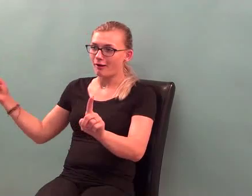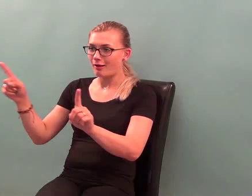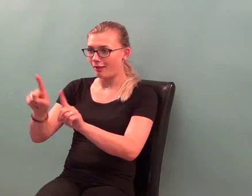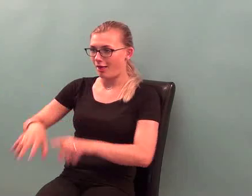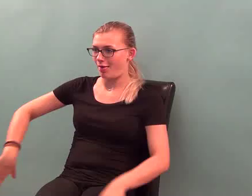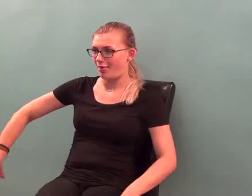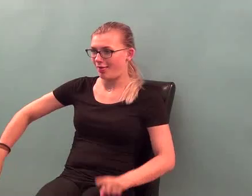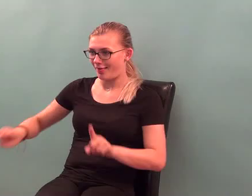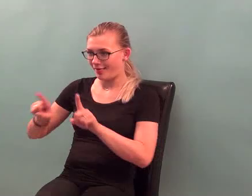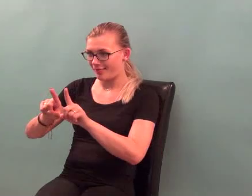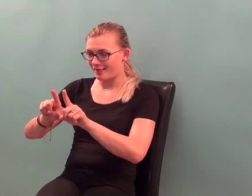Trzyma go za rękę i idą razem.